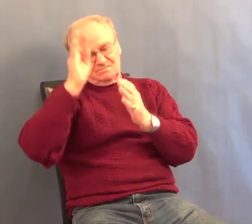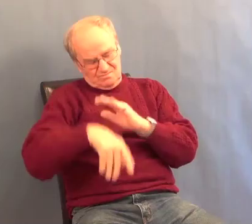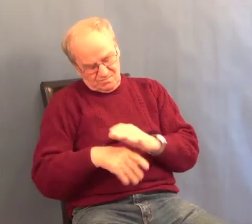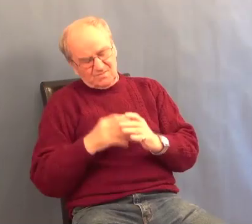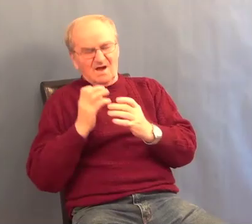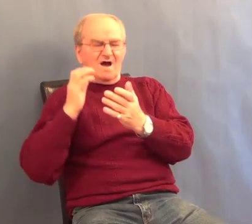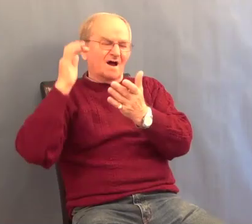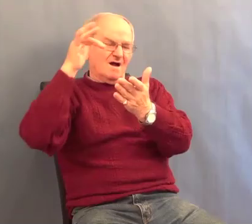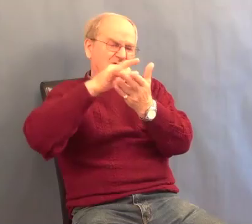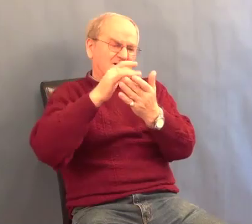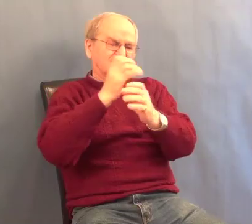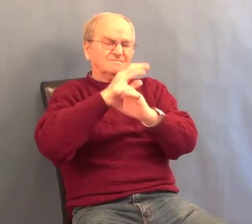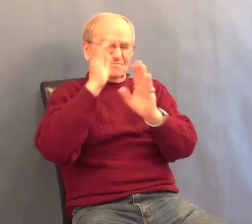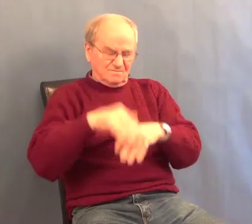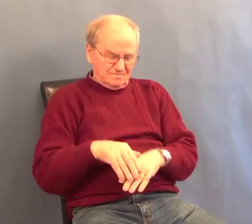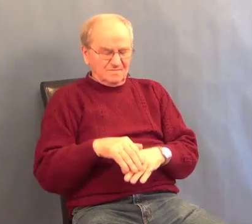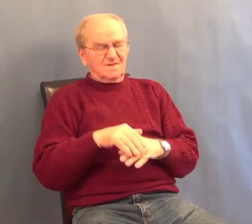Dojechali już autokarem.